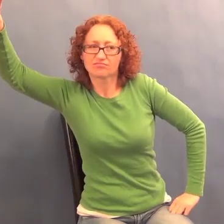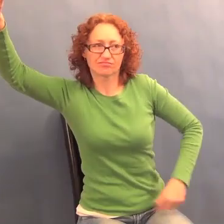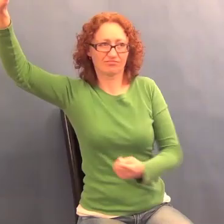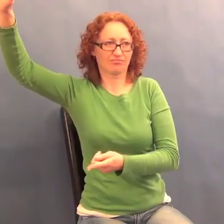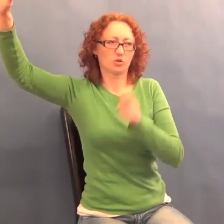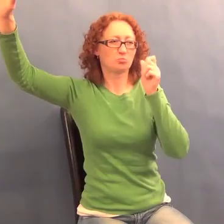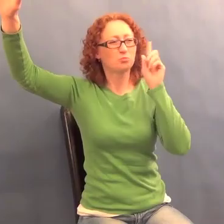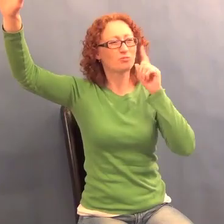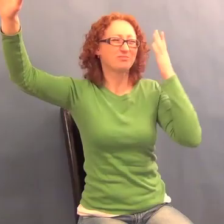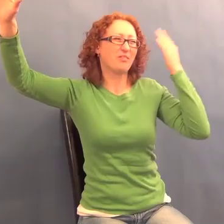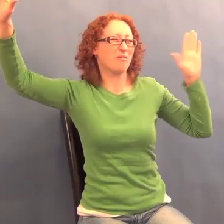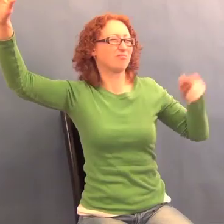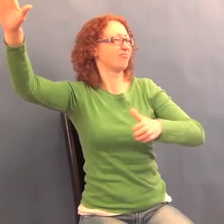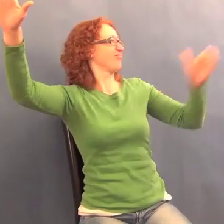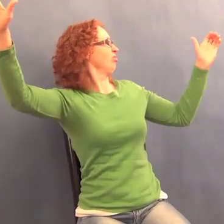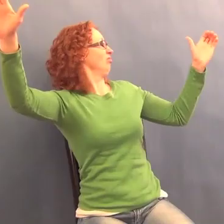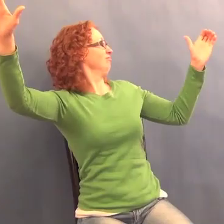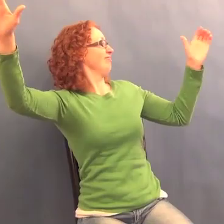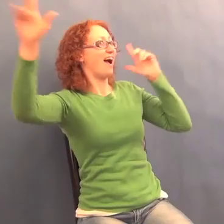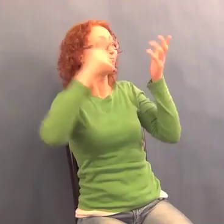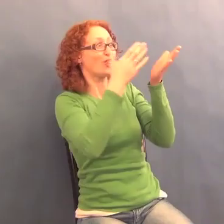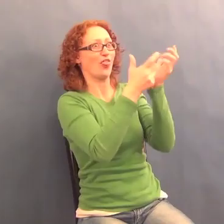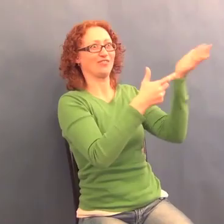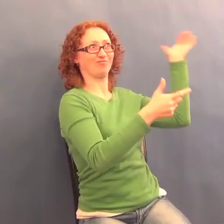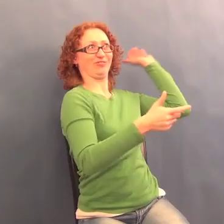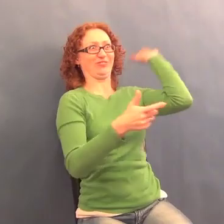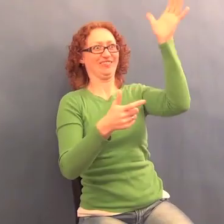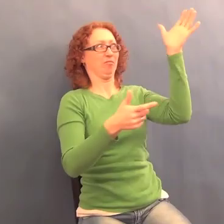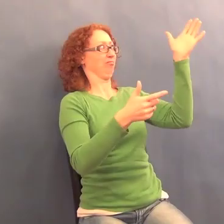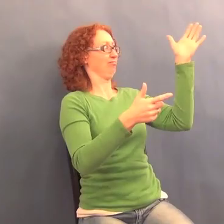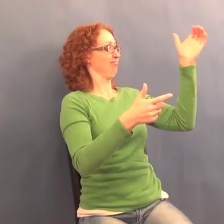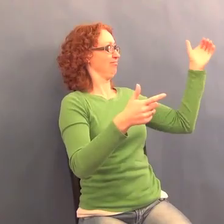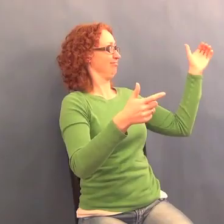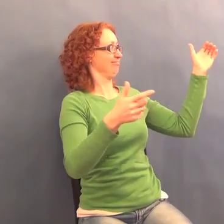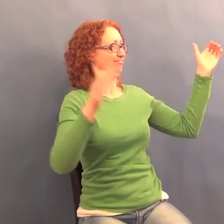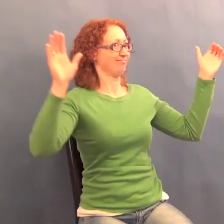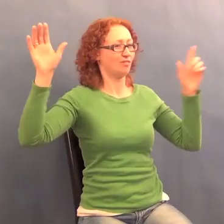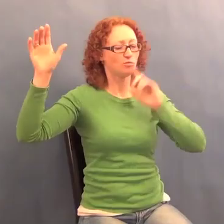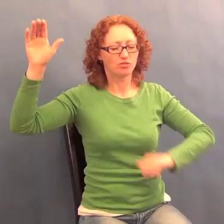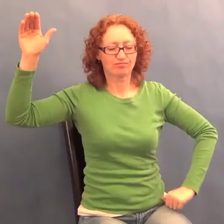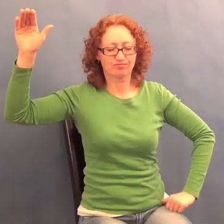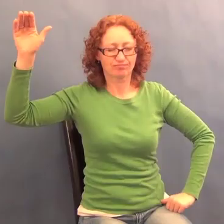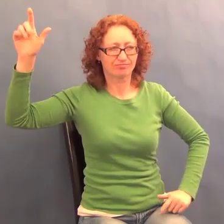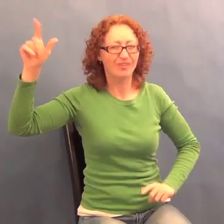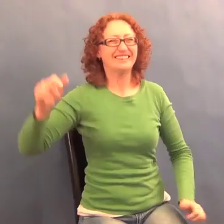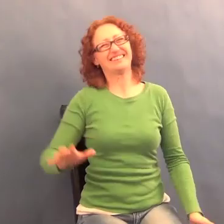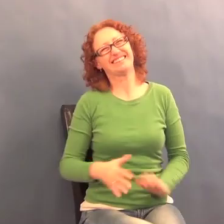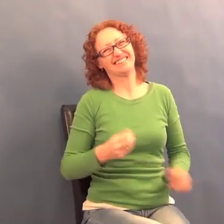Chłopak myślał, że to jakaś obca osoba, już chciał rzucić i nagle zobaczył, że to policjant i zaczął udawać, że jest wszystko w porządku i wyrzucił kamienie na ziemię.